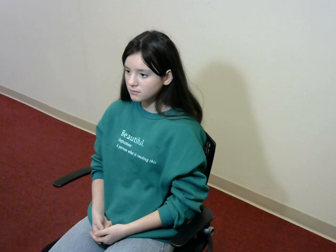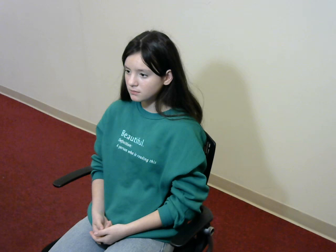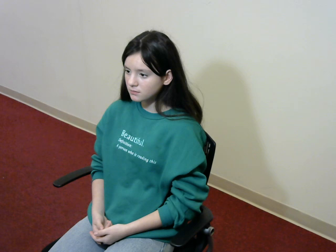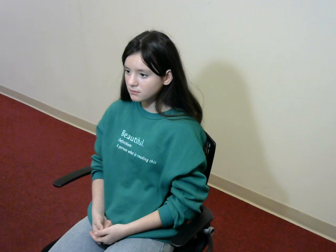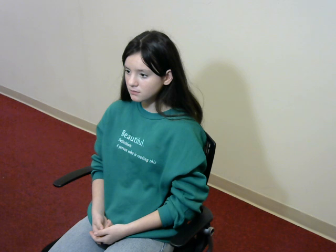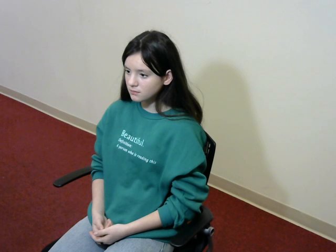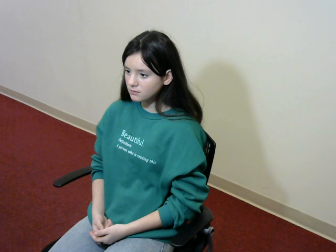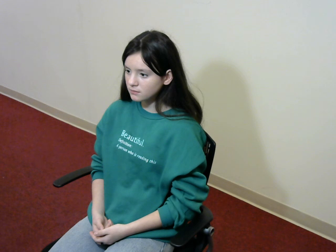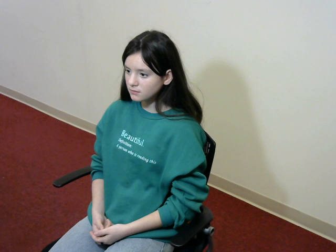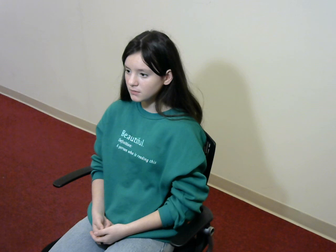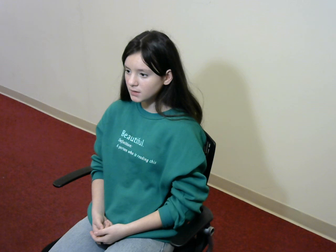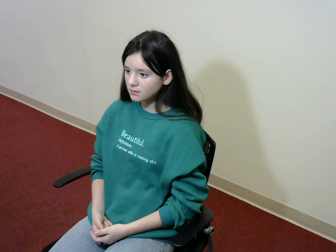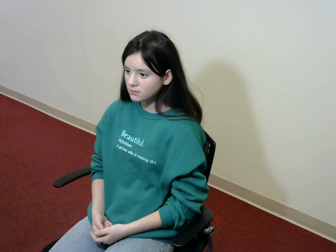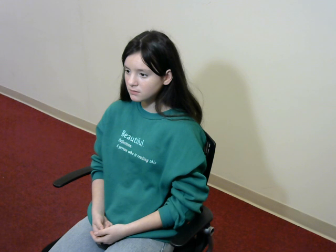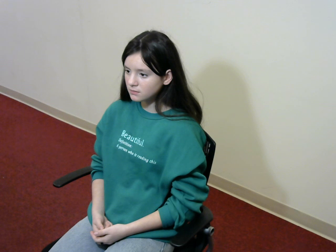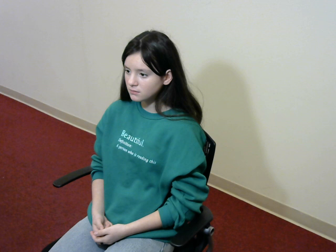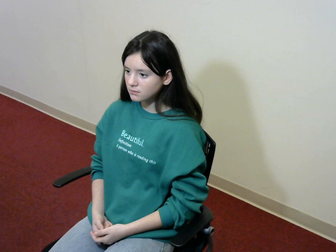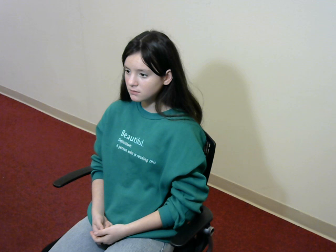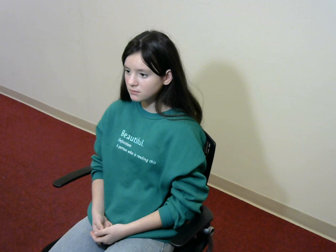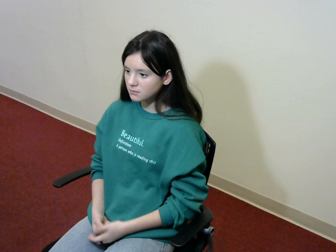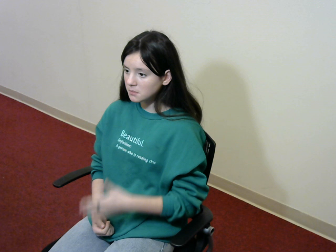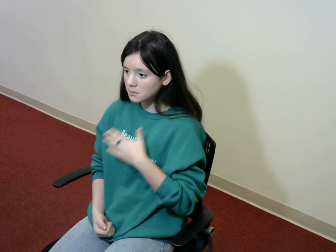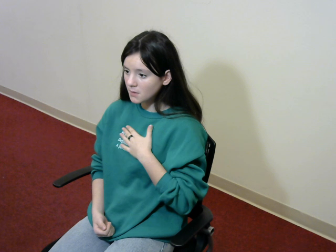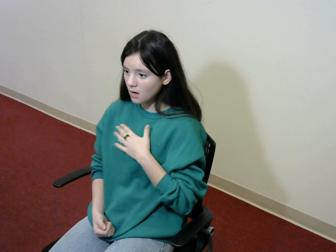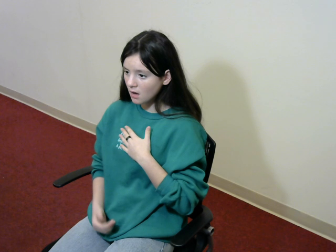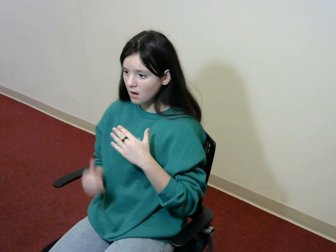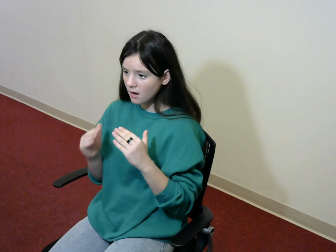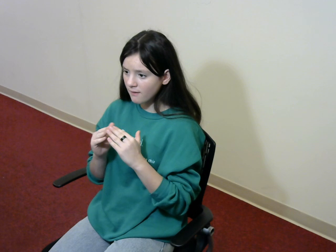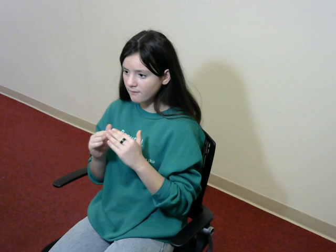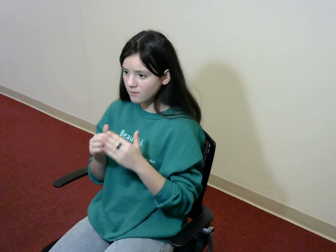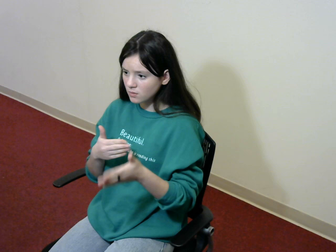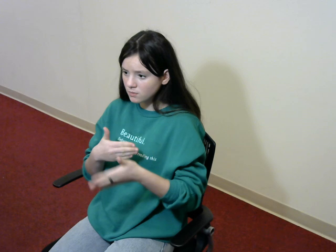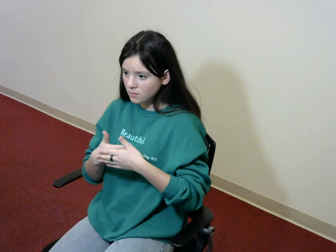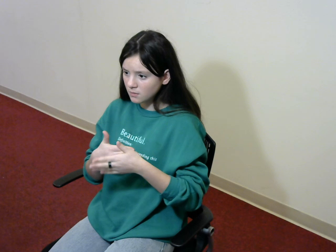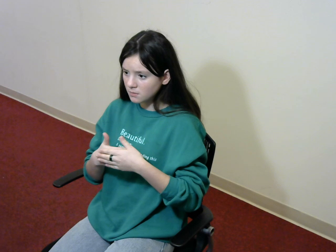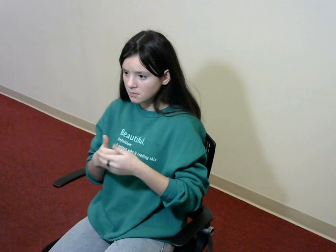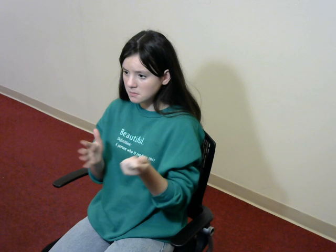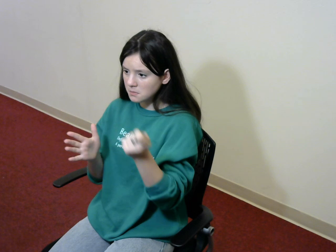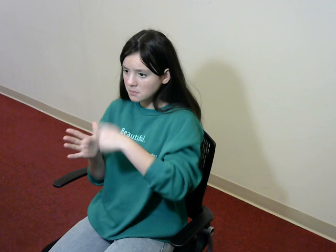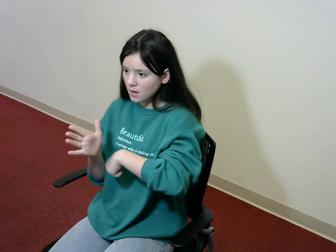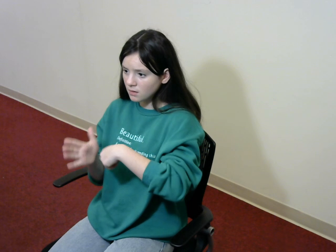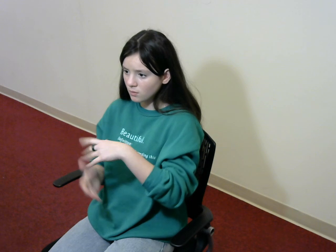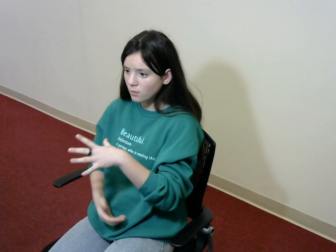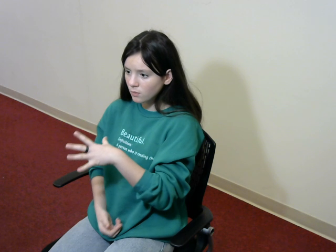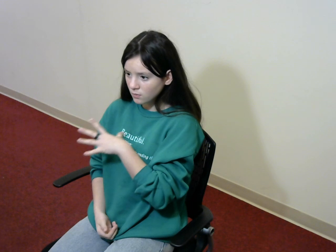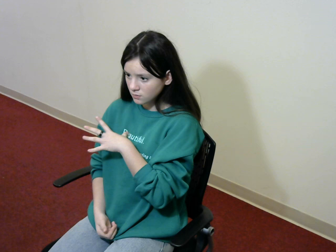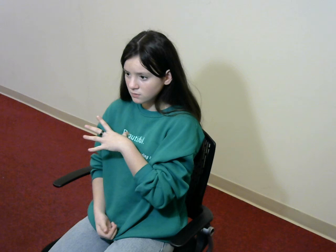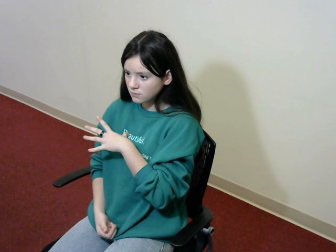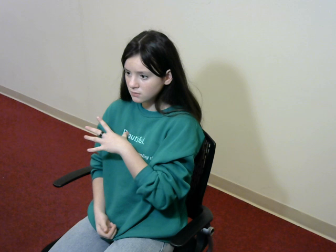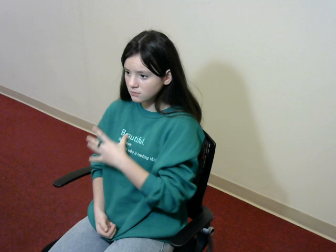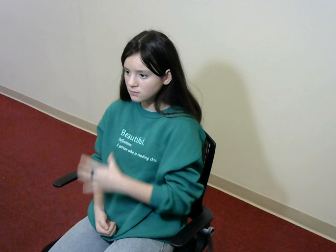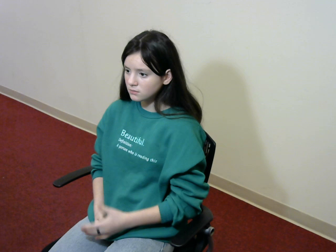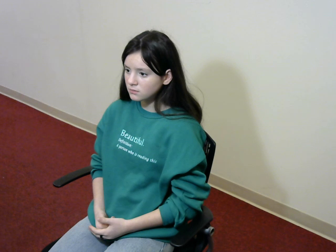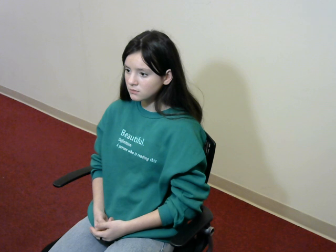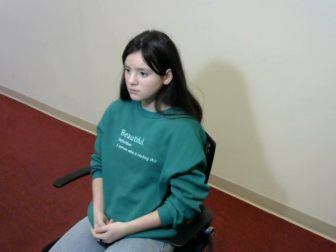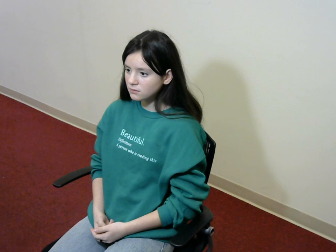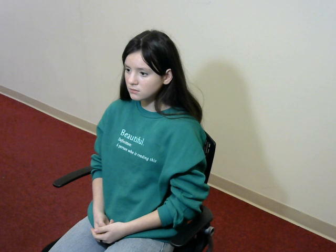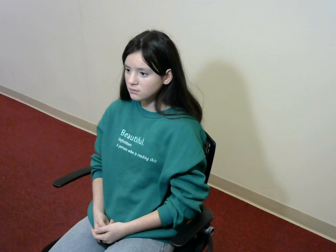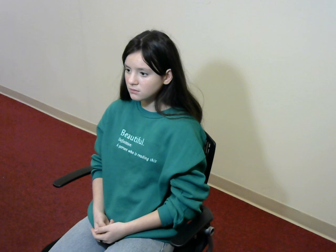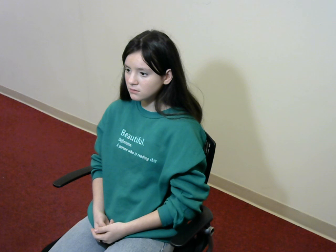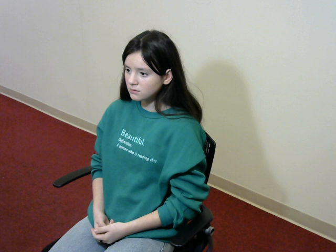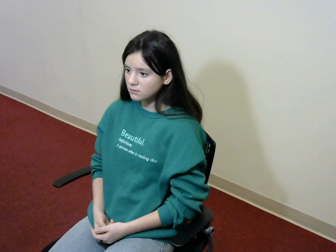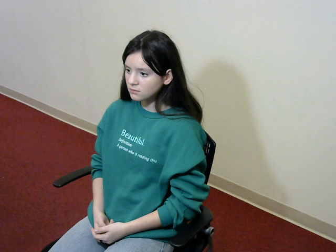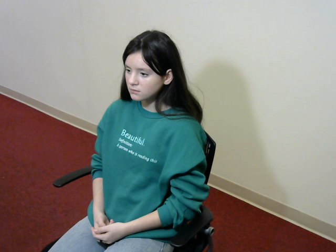Mən evin qapısını bağlamışam